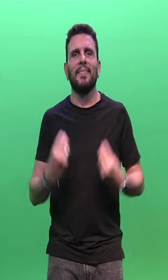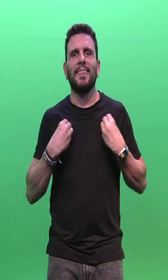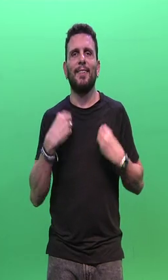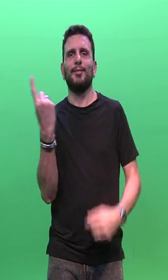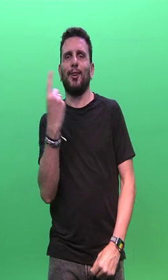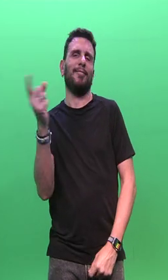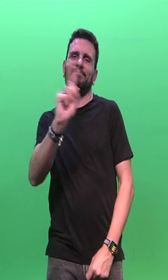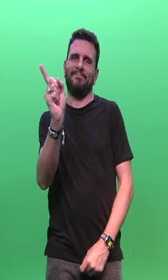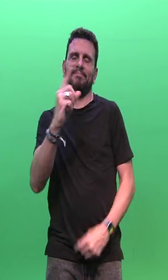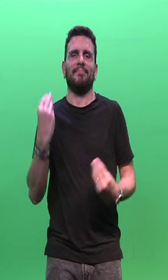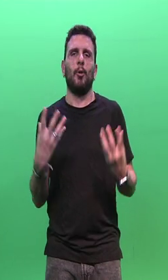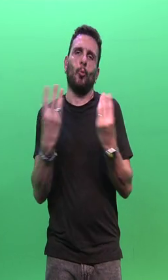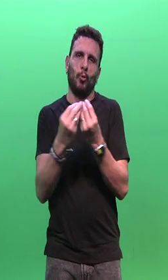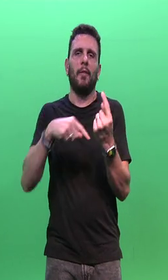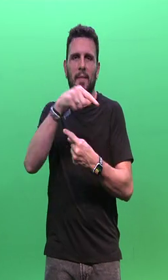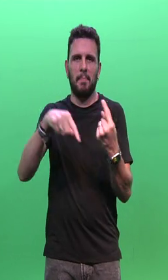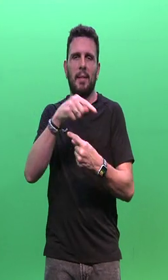No visc sol, visc amb la família.